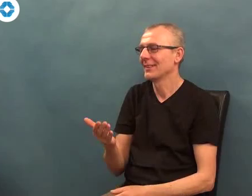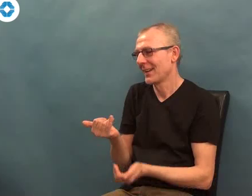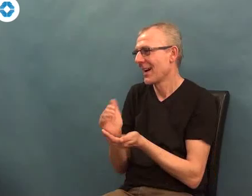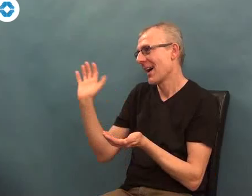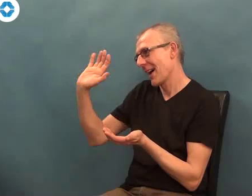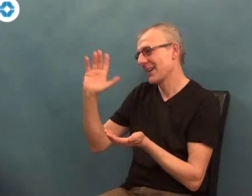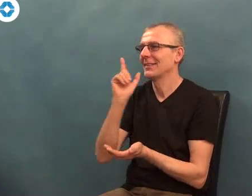Pomachali i poszli.